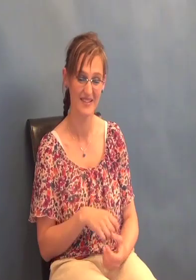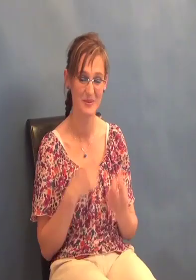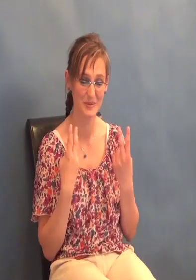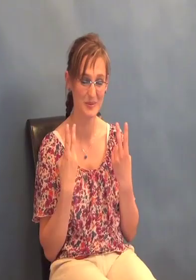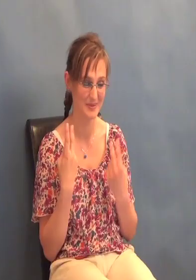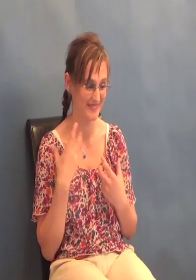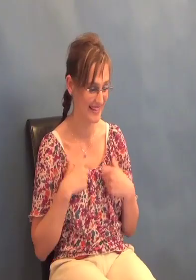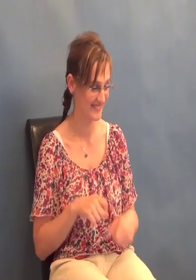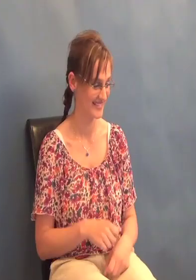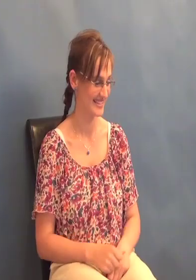Najważniejsze na wieś.